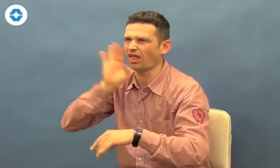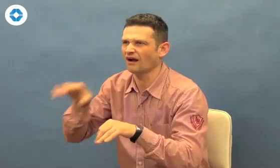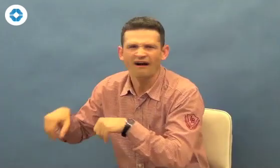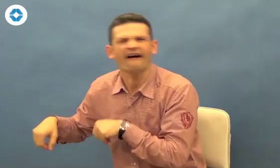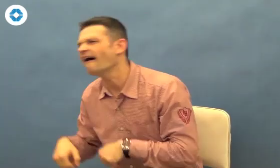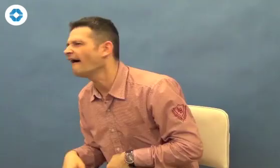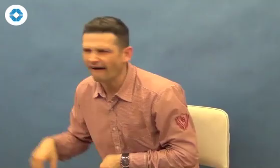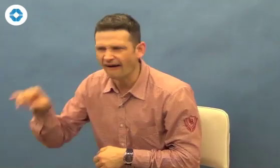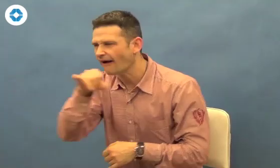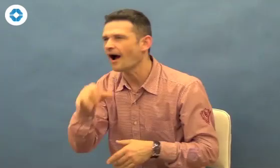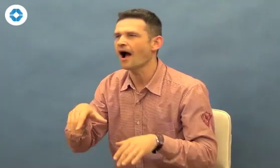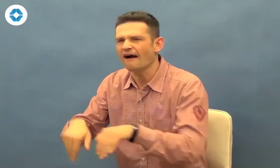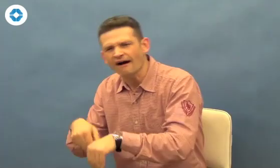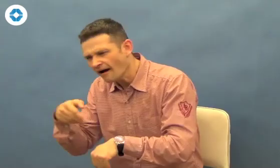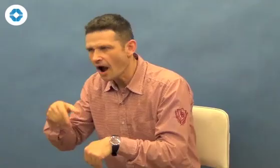Rusza nim na wszystkie strony.